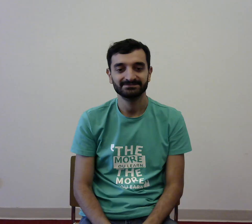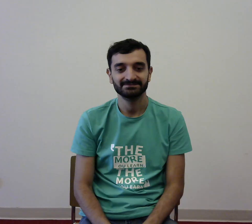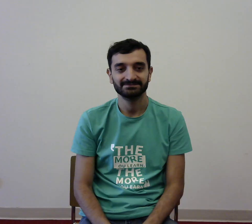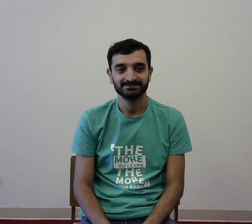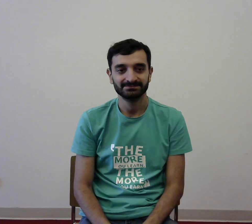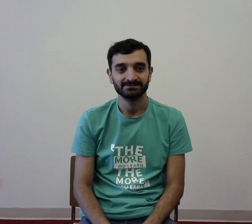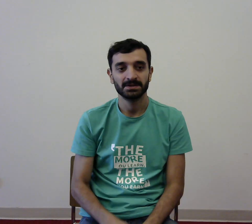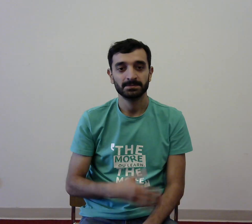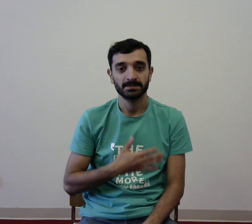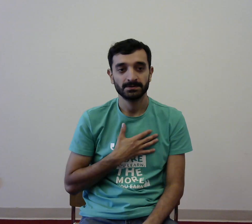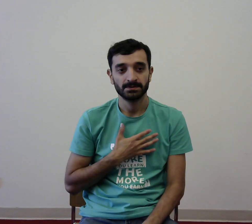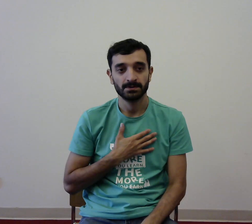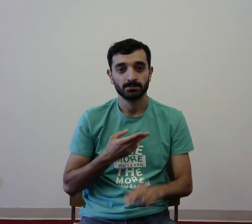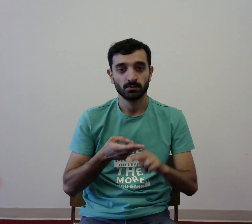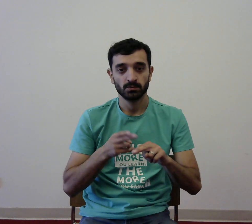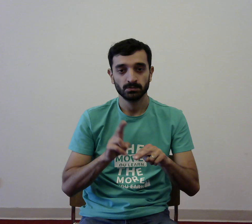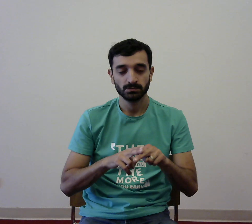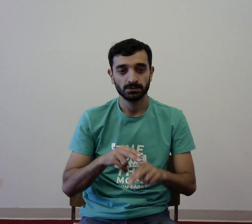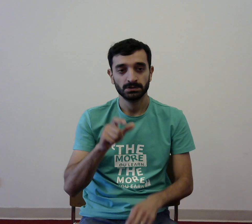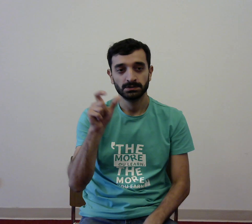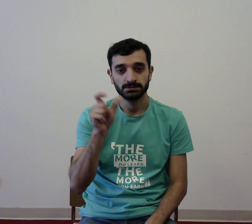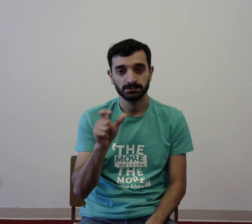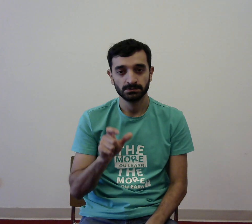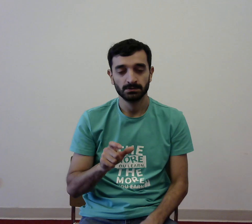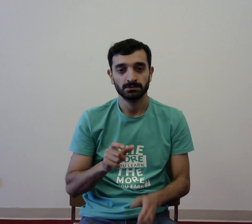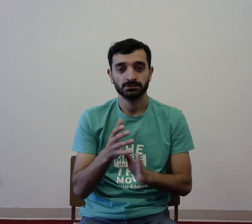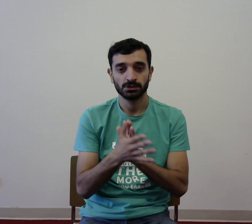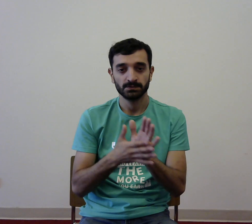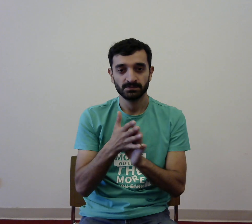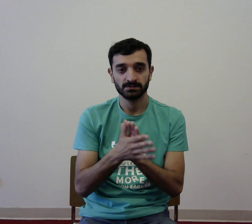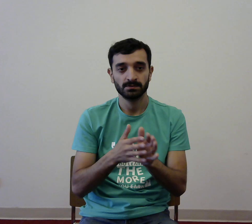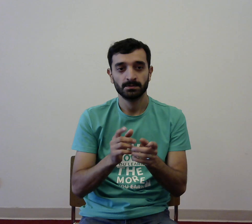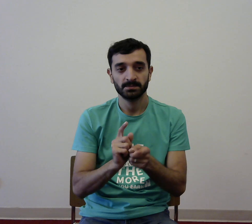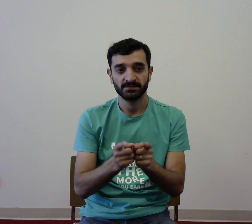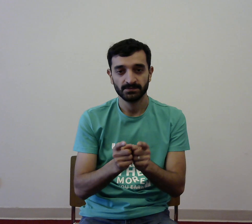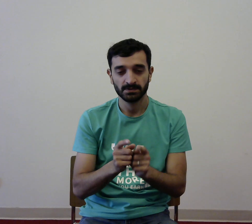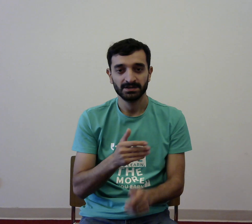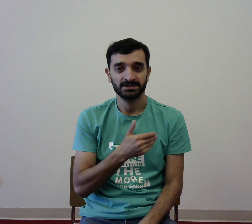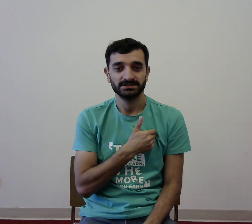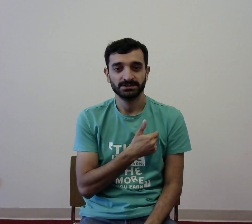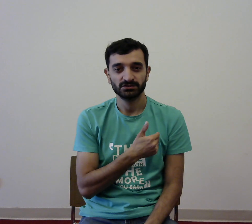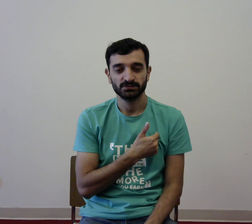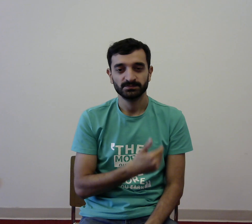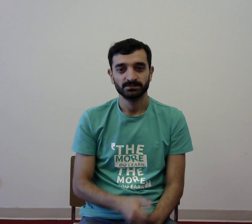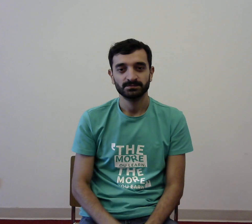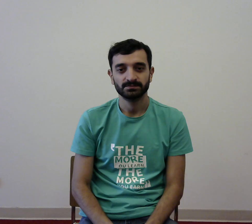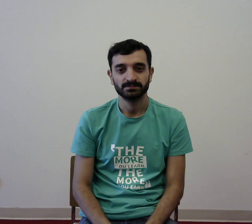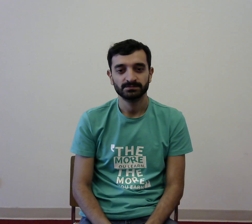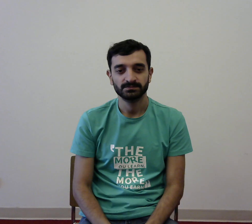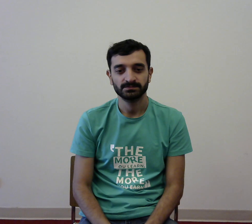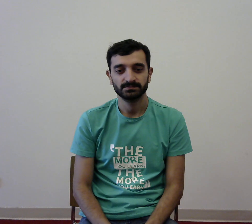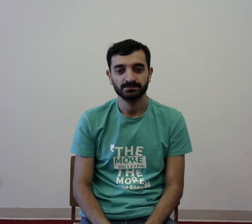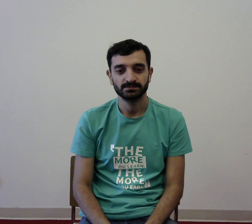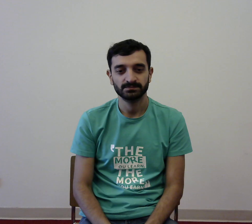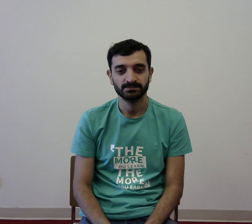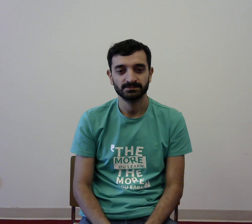Mən bu əsərin surdotərcüməsini istəyirəm